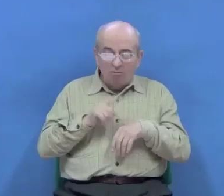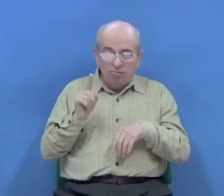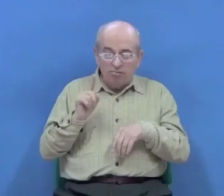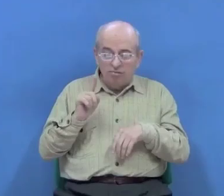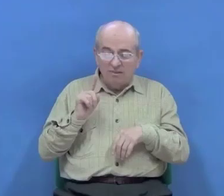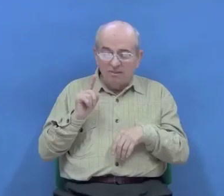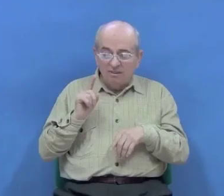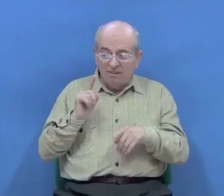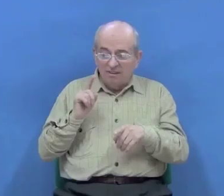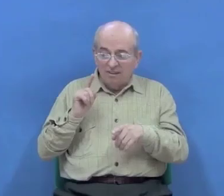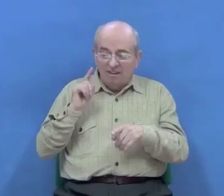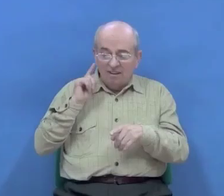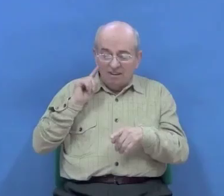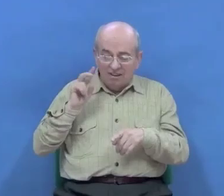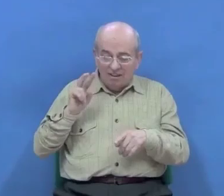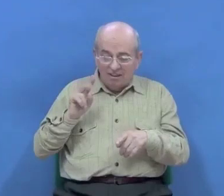Budzik.